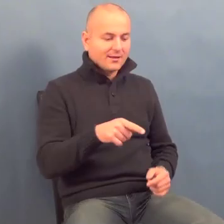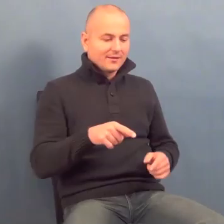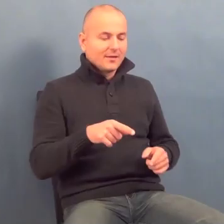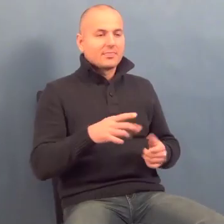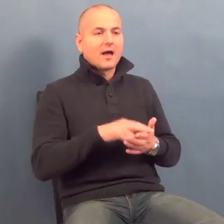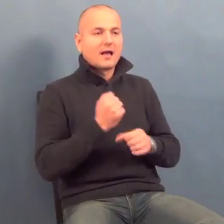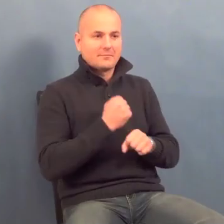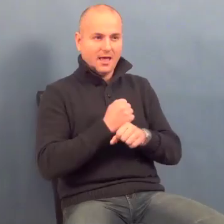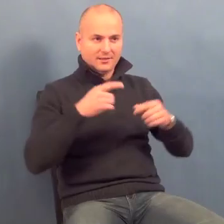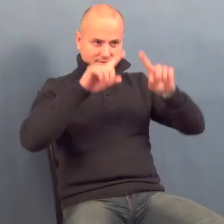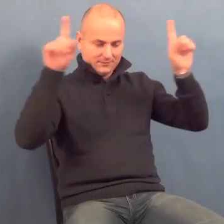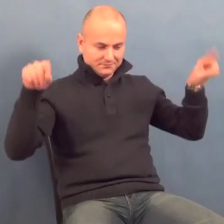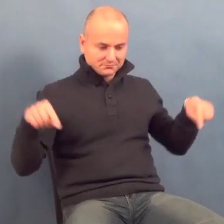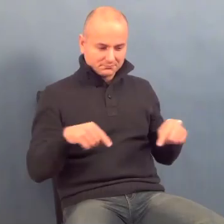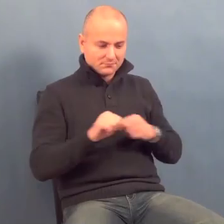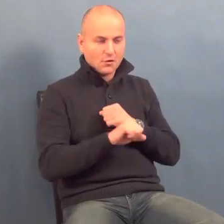W kamienicy jest okno.